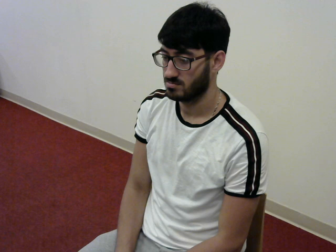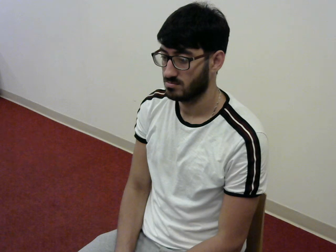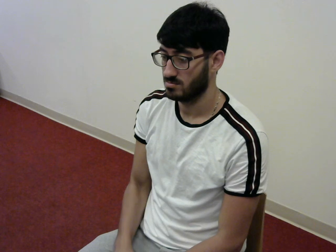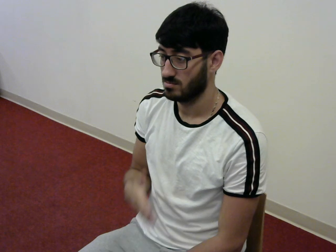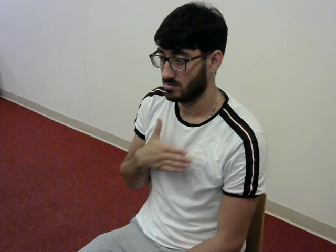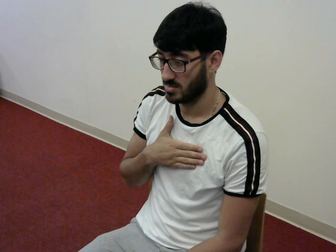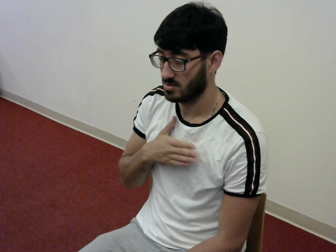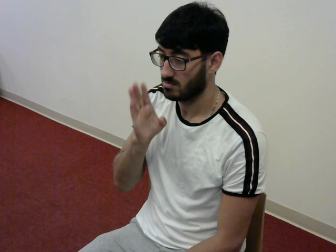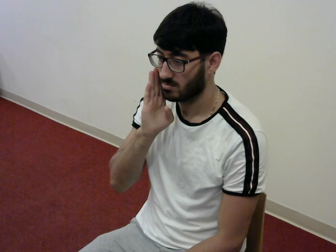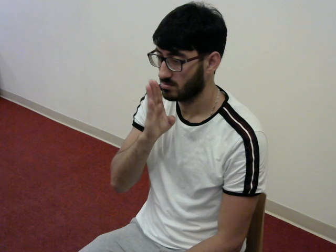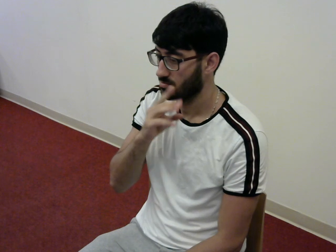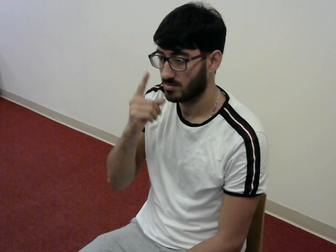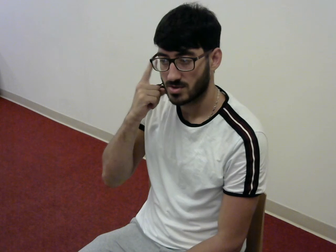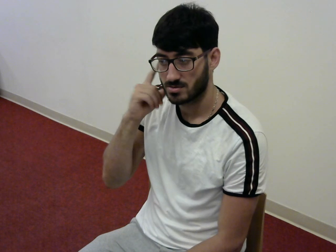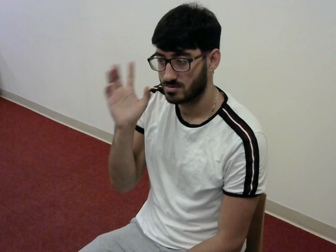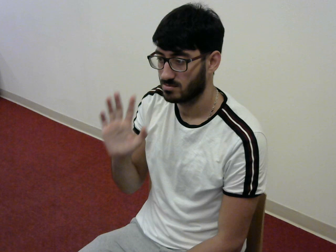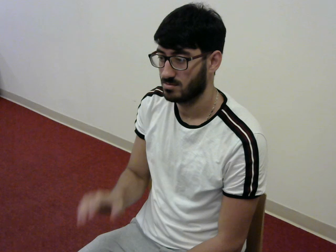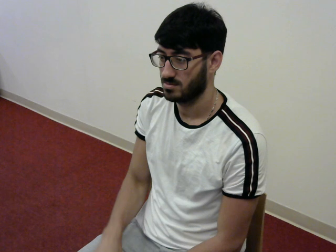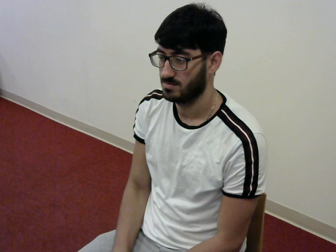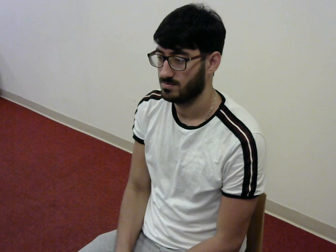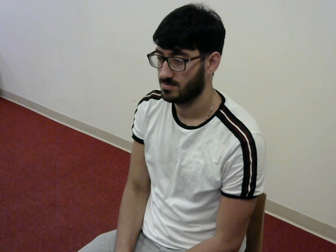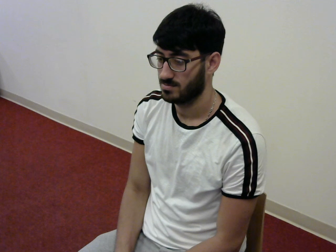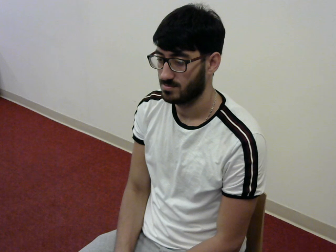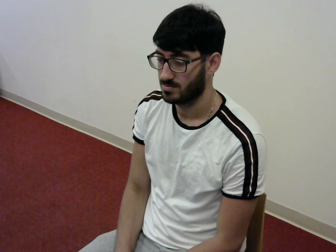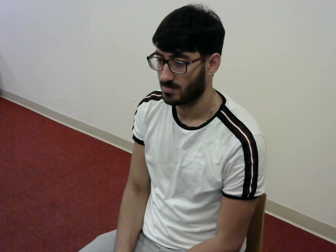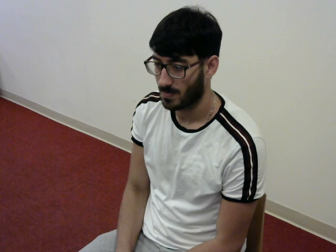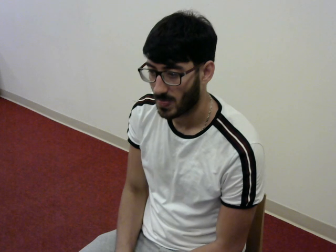Mənim anam eşitmir